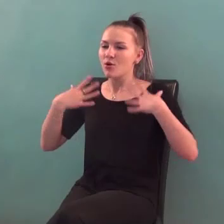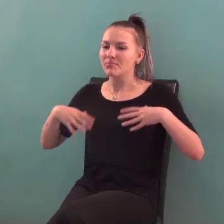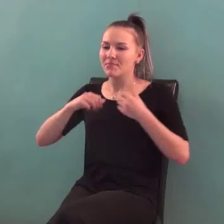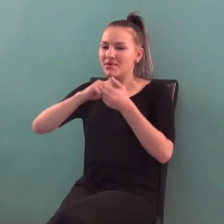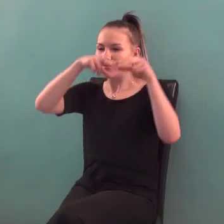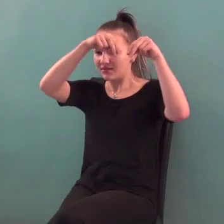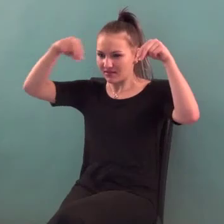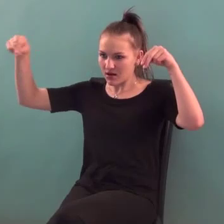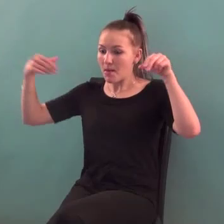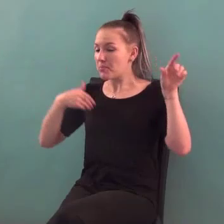Ubrania, pranie, wiszą na sznurze.